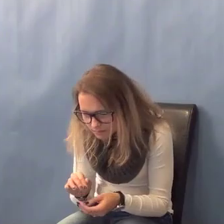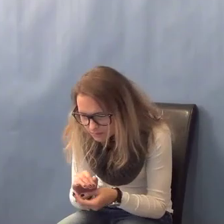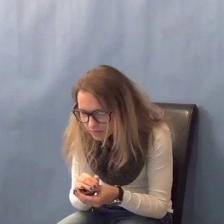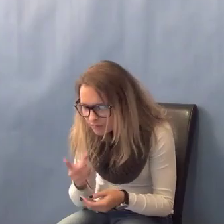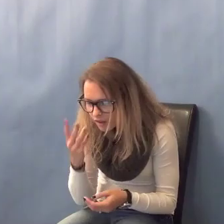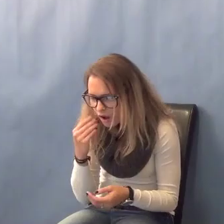Kulka.